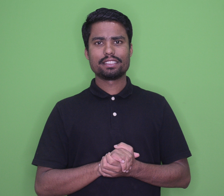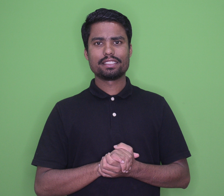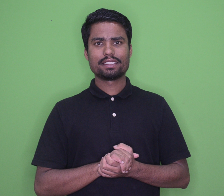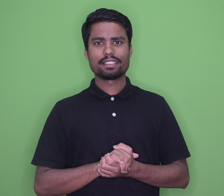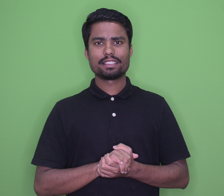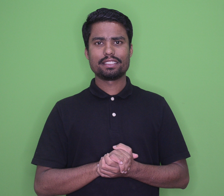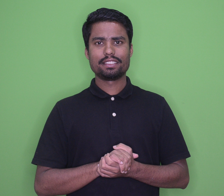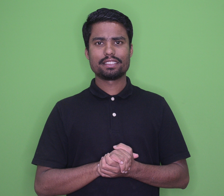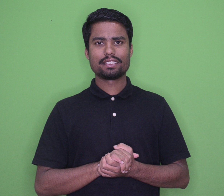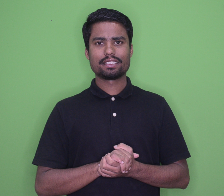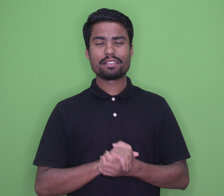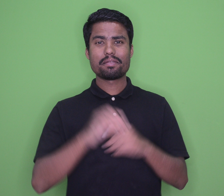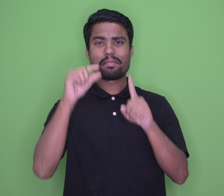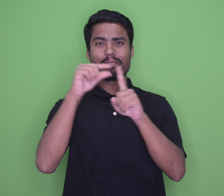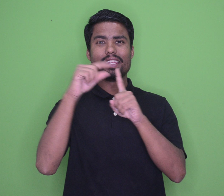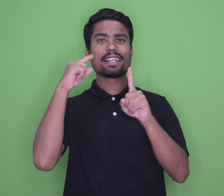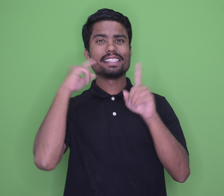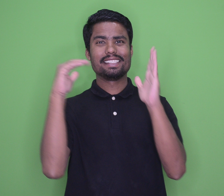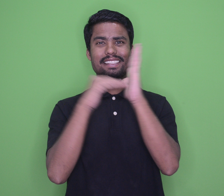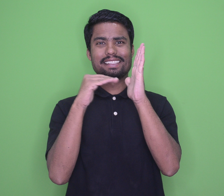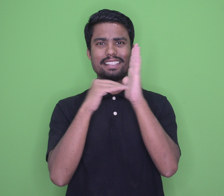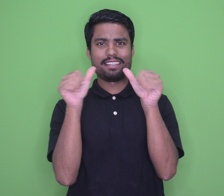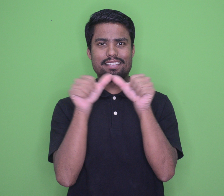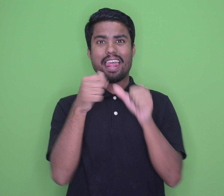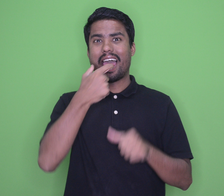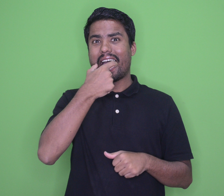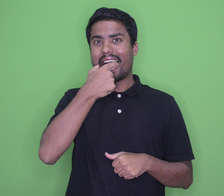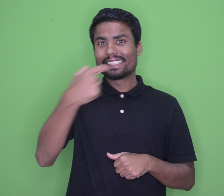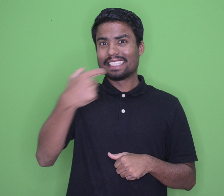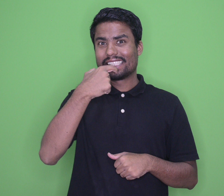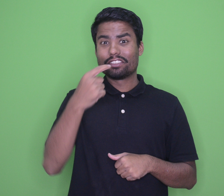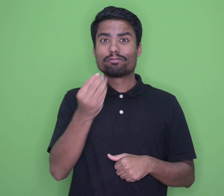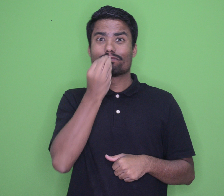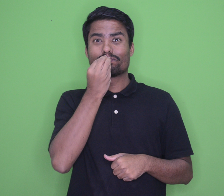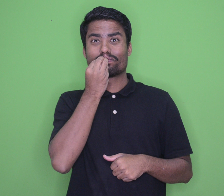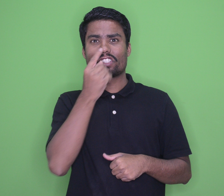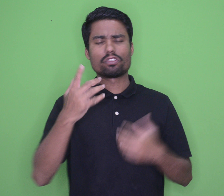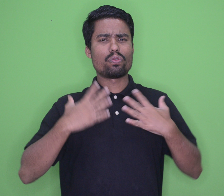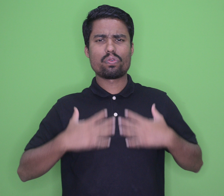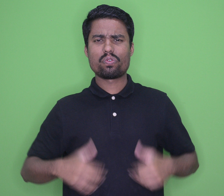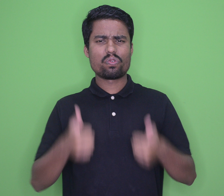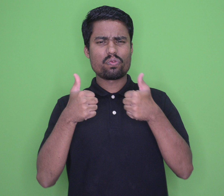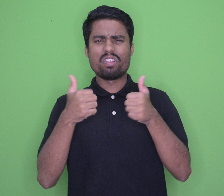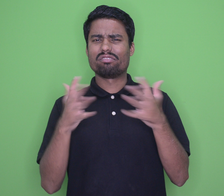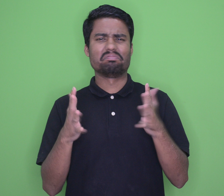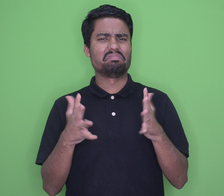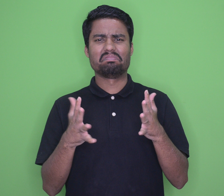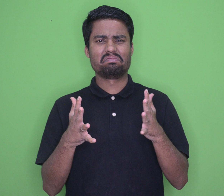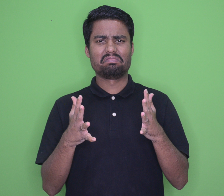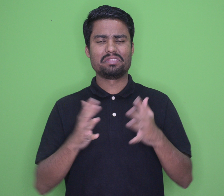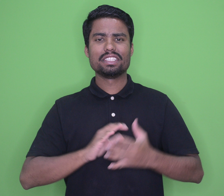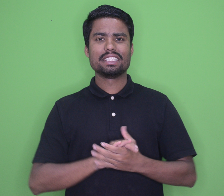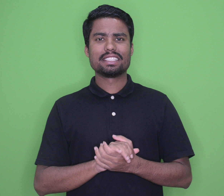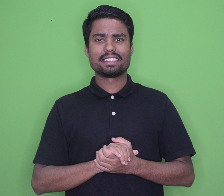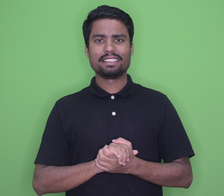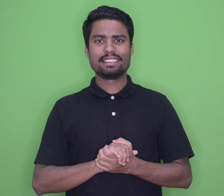pizza is not healhty food